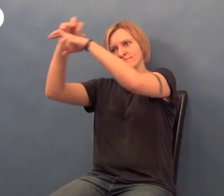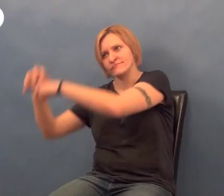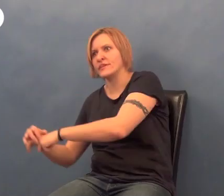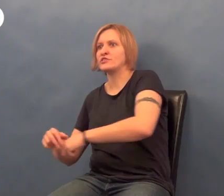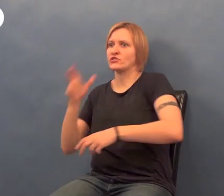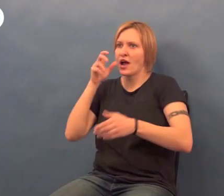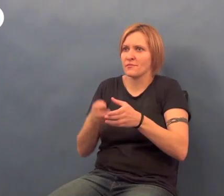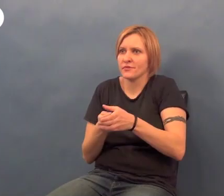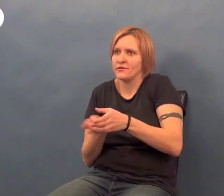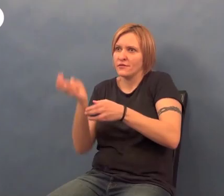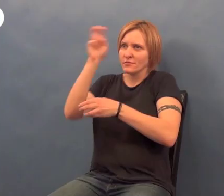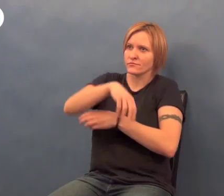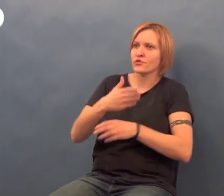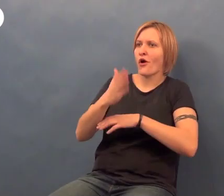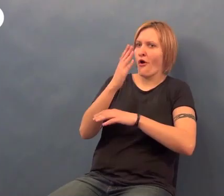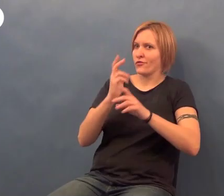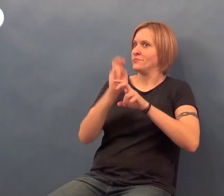Żaba wyskakuje ze słoika, wyskakuje przez okno.